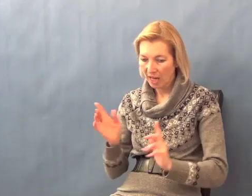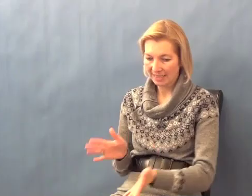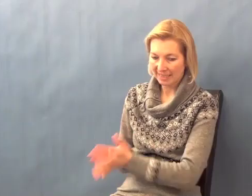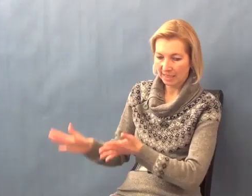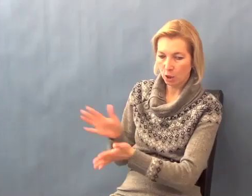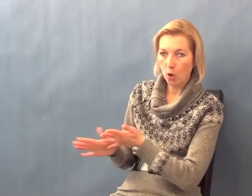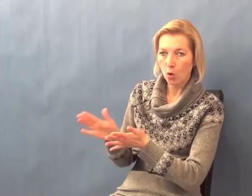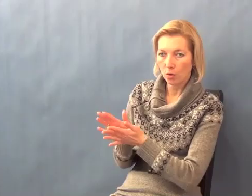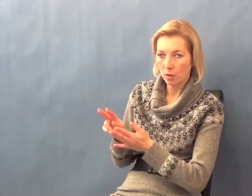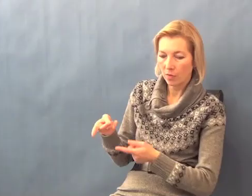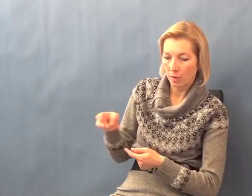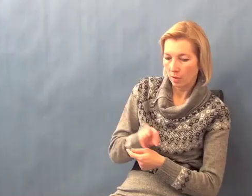Uwaga, ślisko.